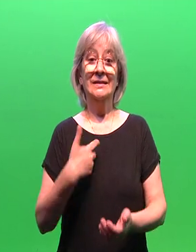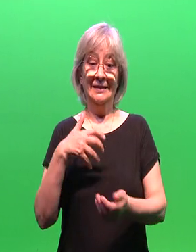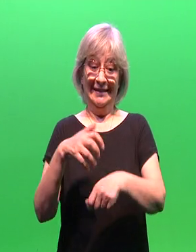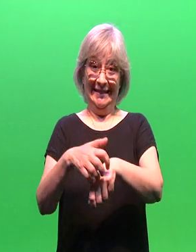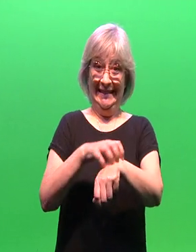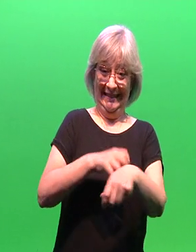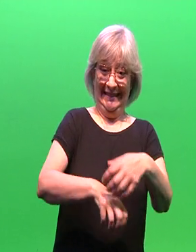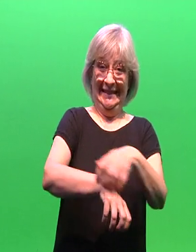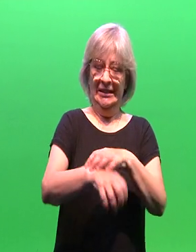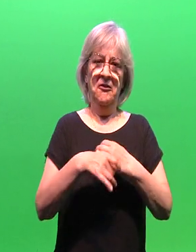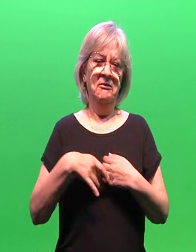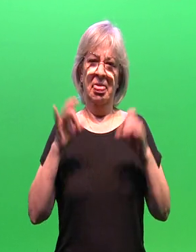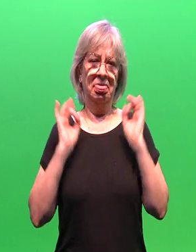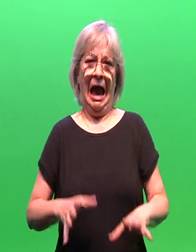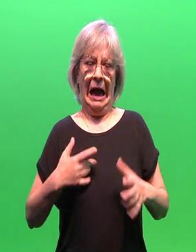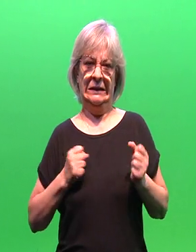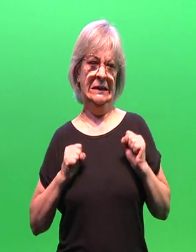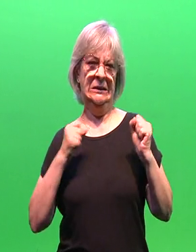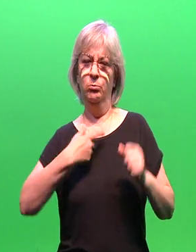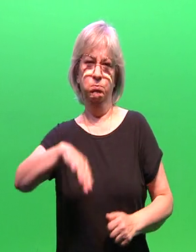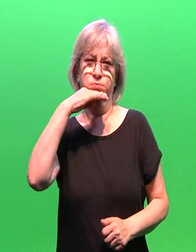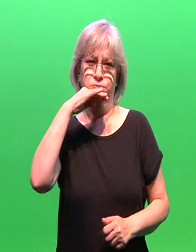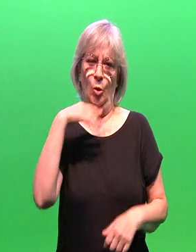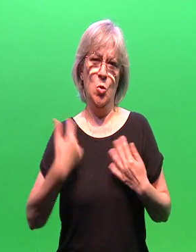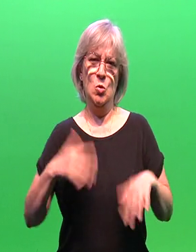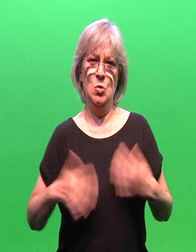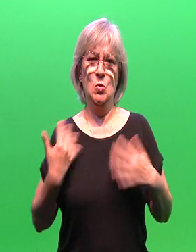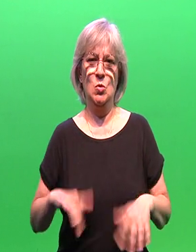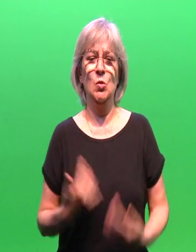Quan em rasco les taques em poso molt nerviosa i m'enfado molt.